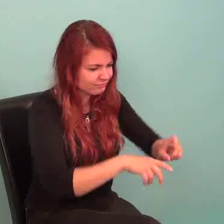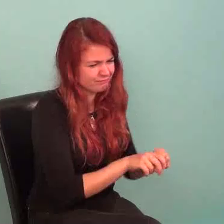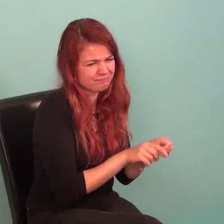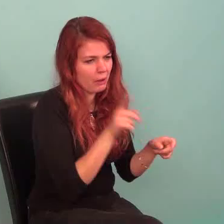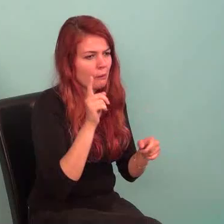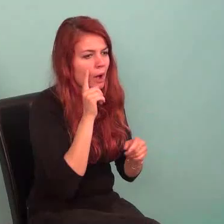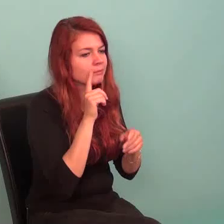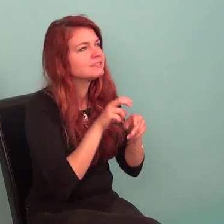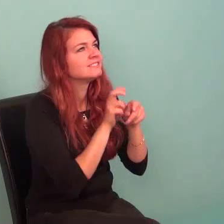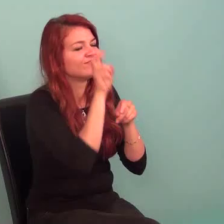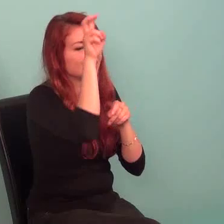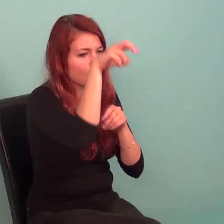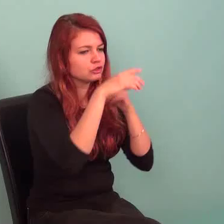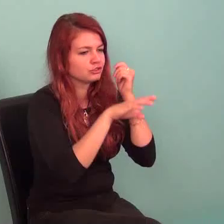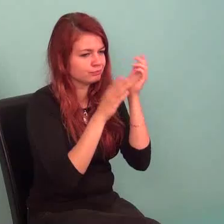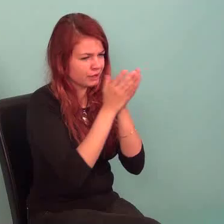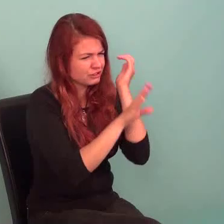Chłopiec wchodzi na drzewo